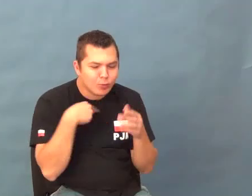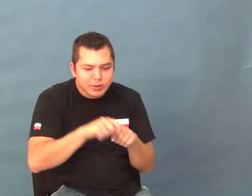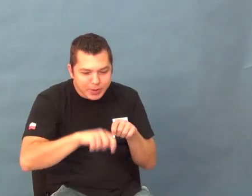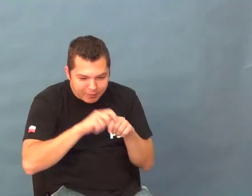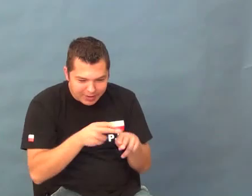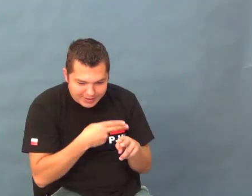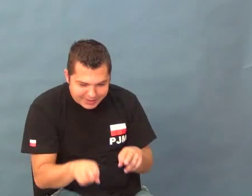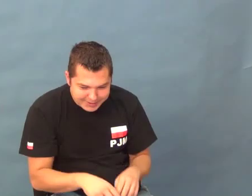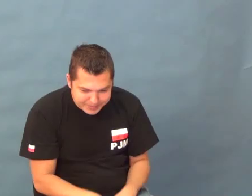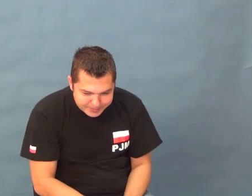Muszę sprawdzić tę datę.